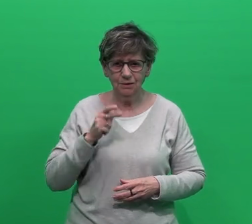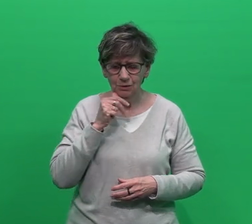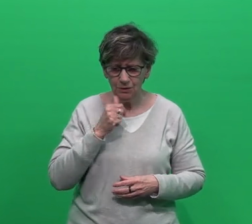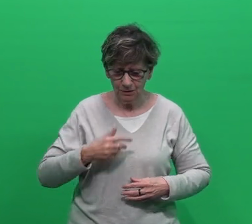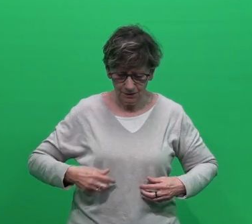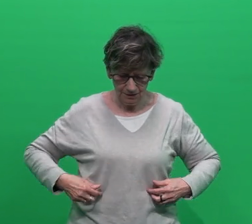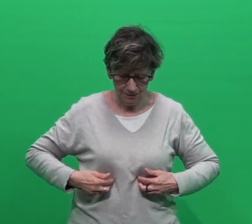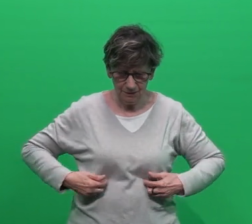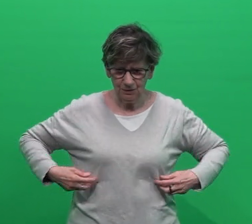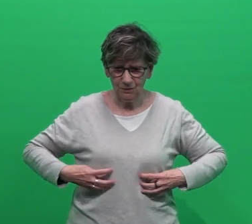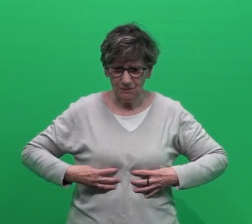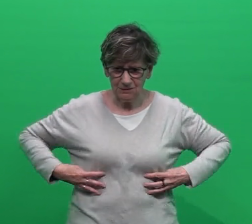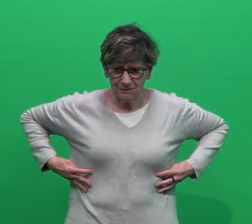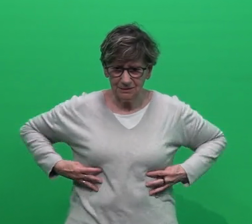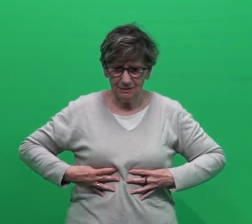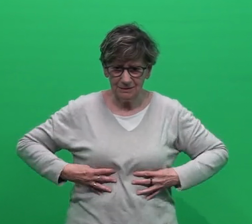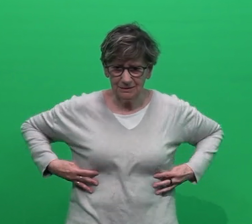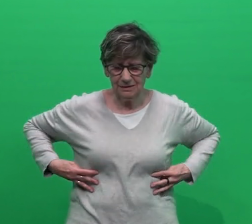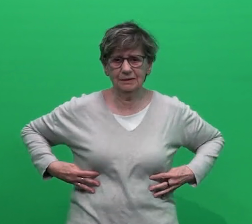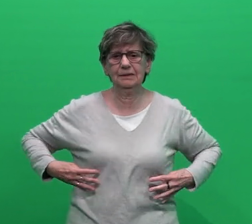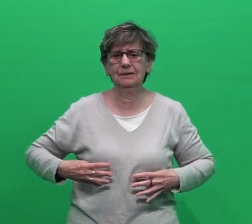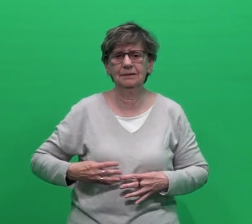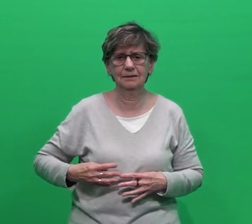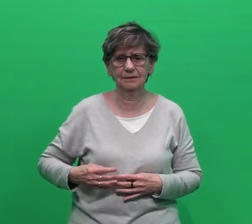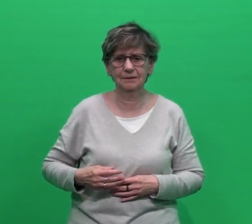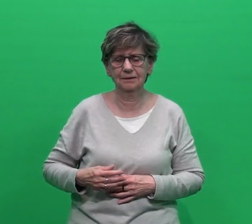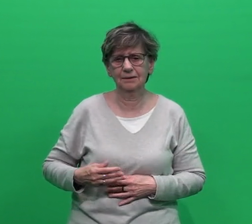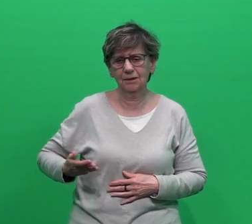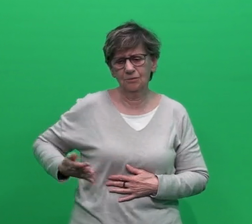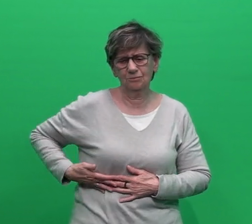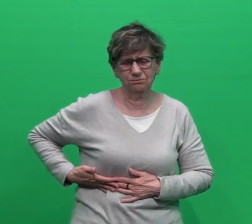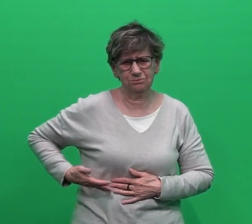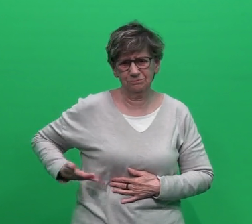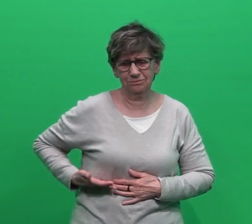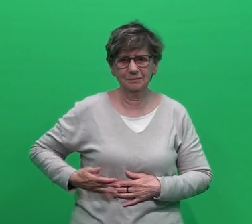Em fa mal a la zona de les costelles, vaig rebre un cop al costat dret.